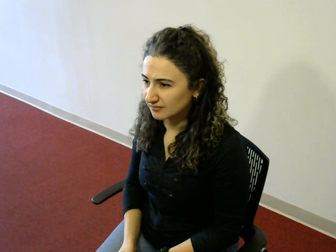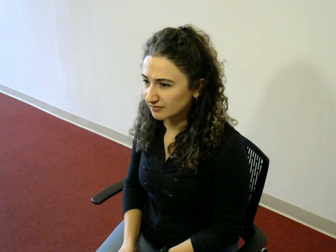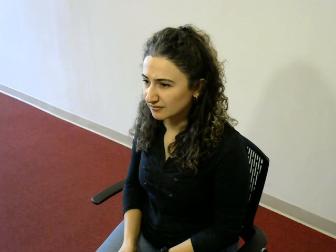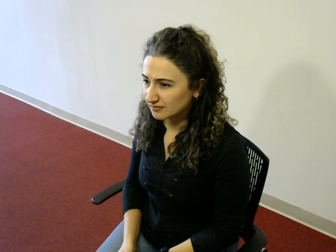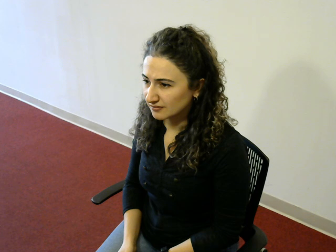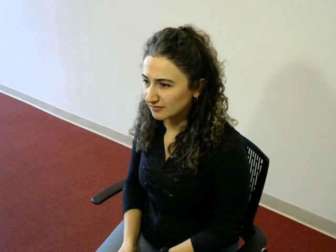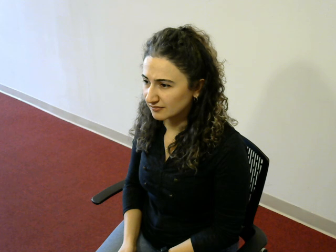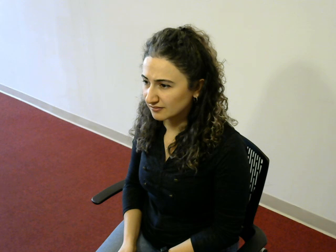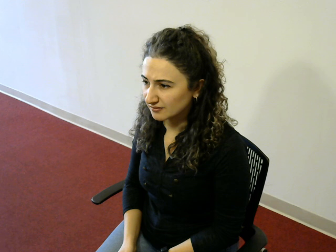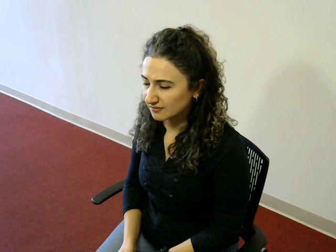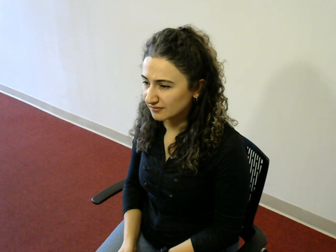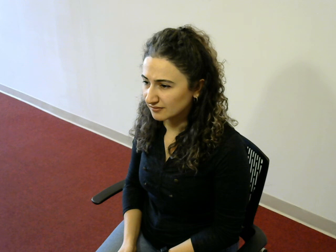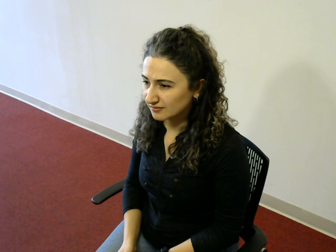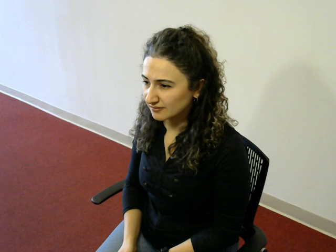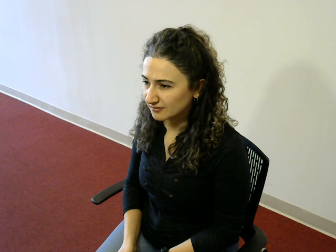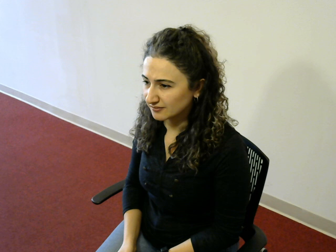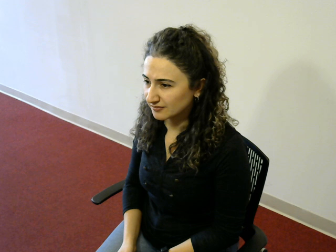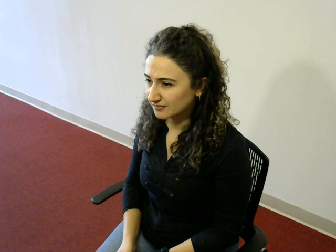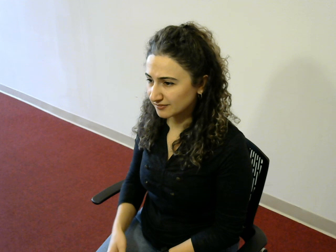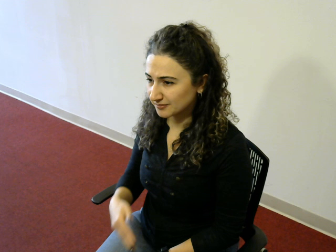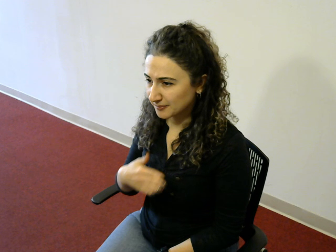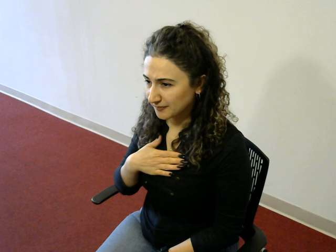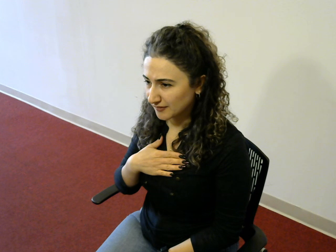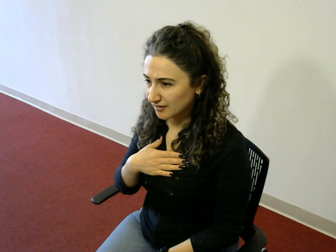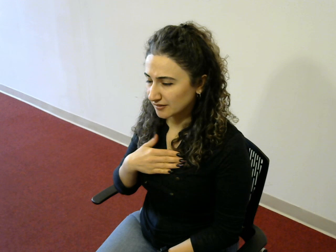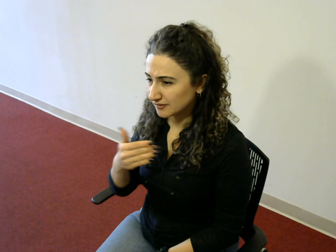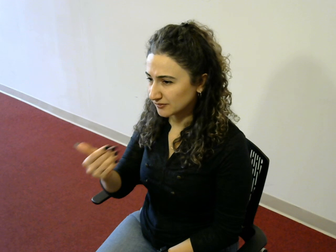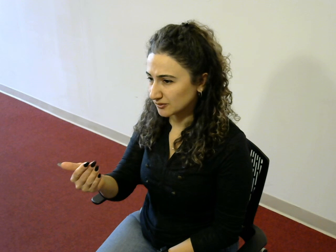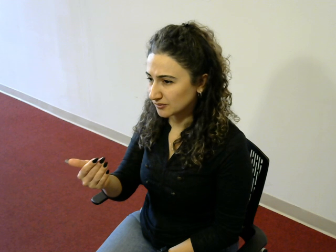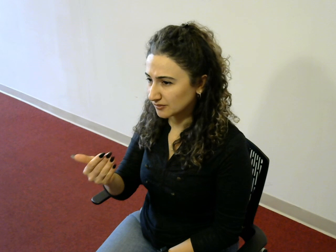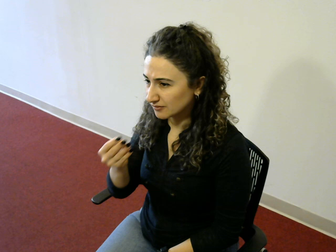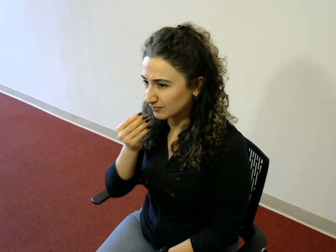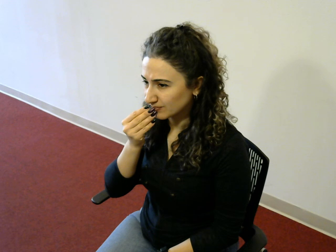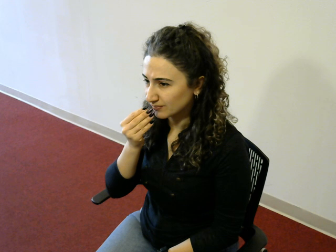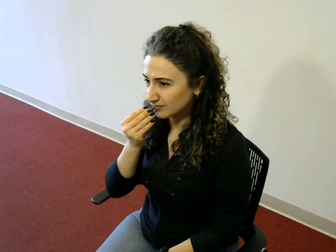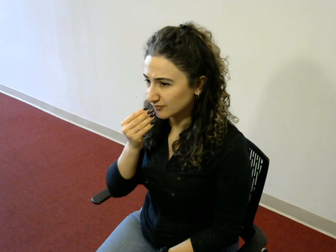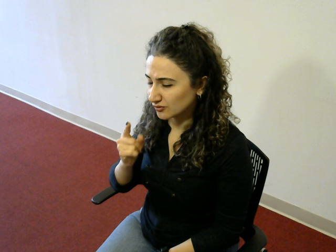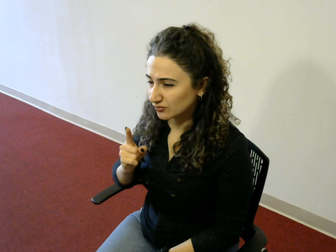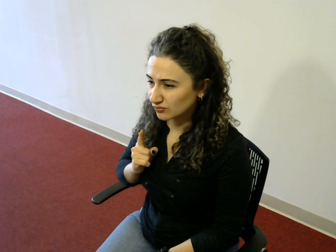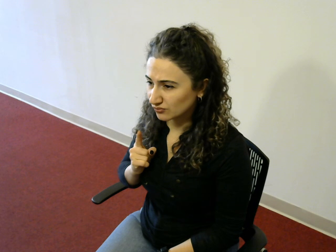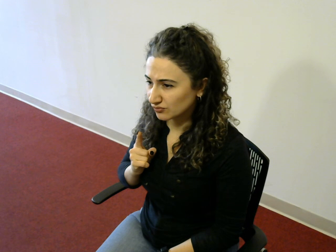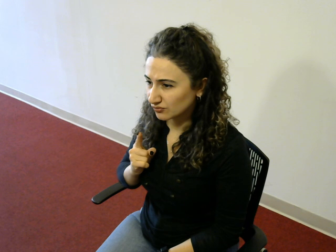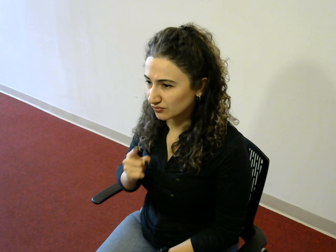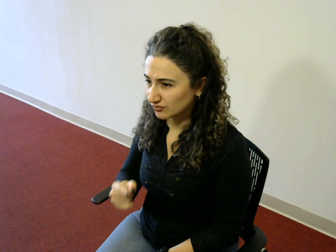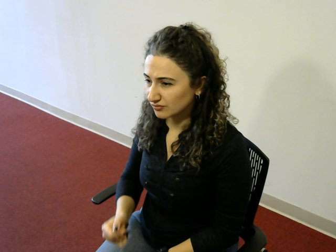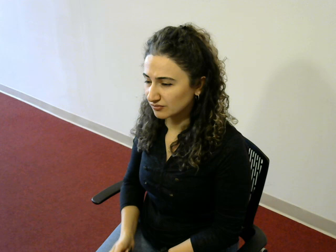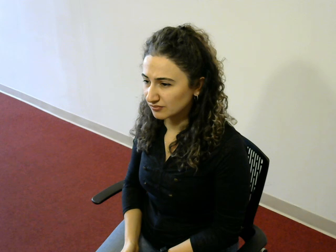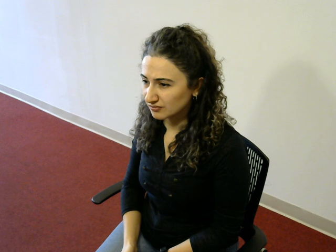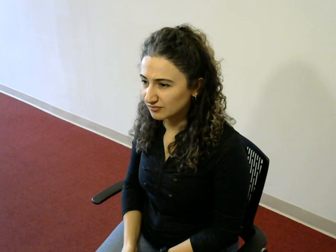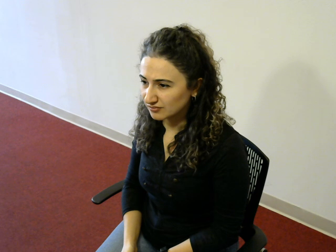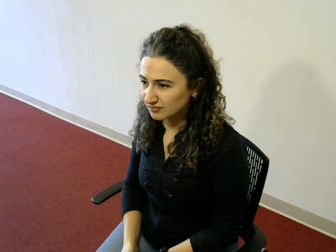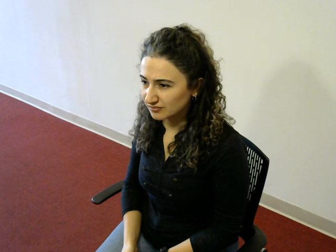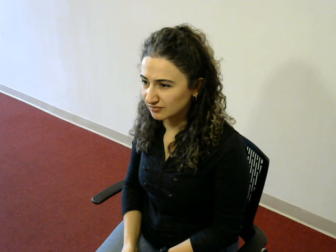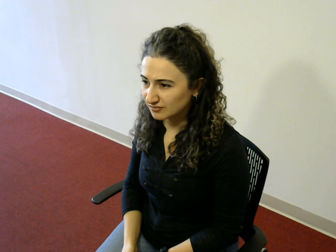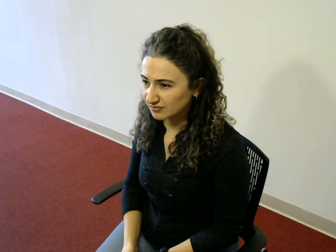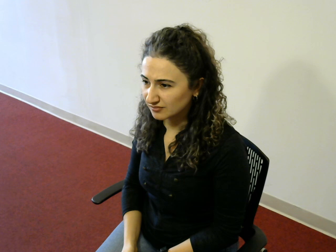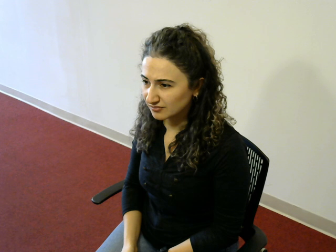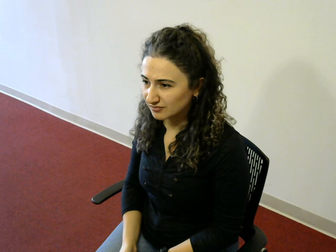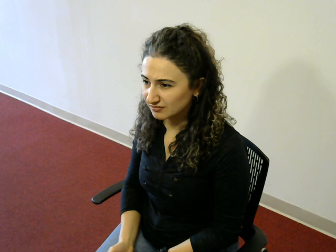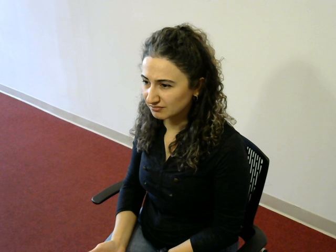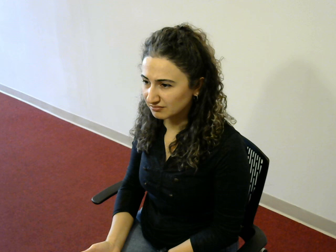Mən sizi naharda gözləyəcəm